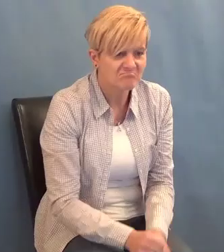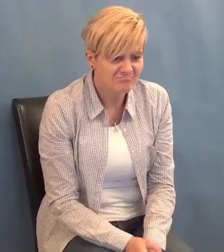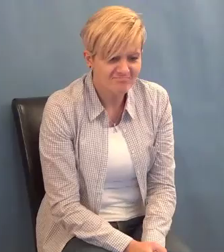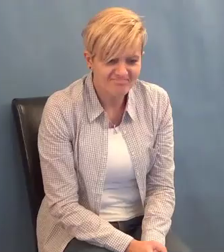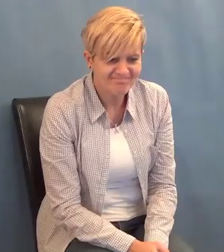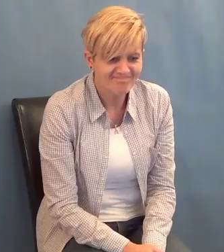Jest.